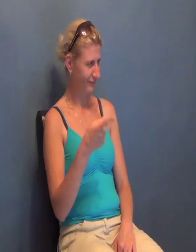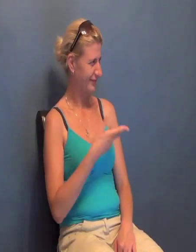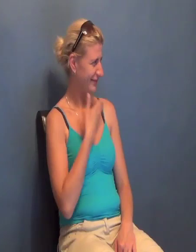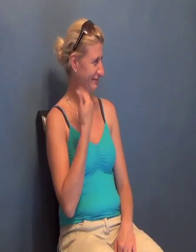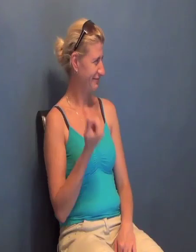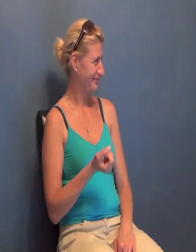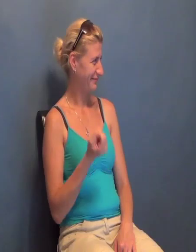Dziwne, nie ma tego.